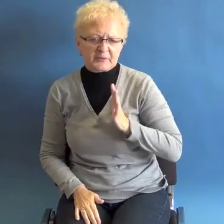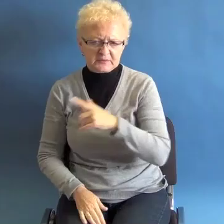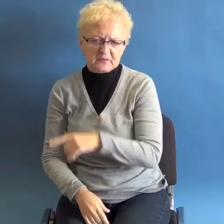Zabijają.